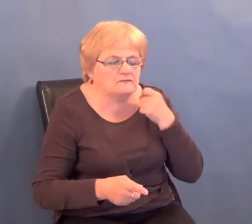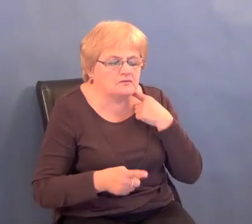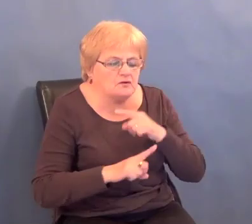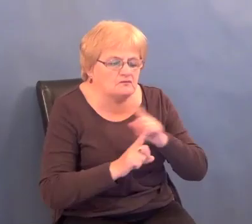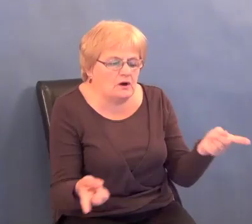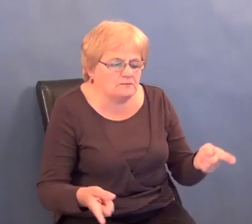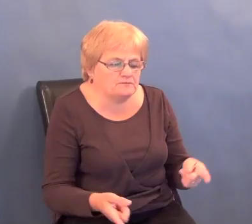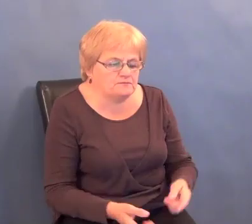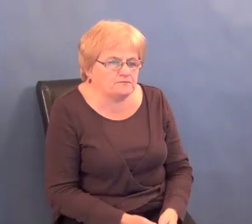Nie wolno wódki.